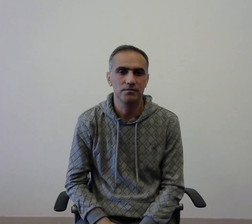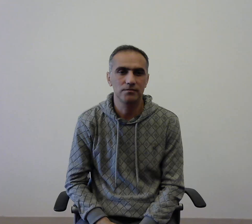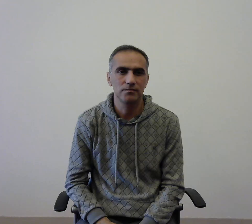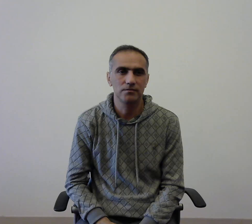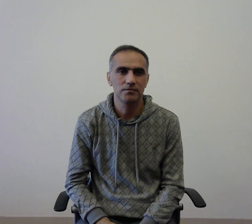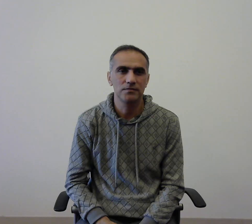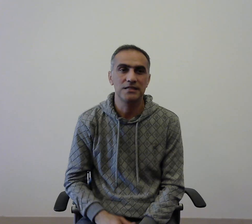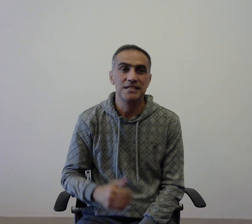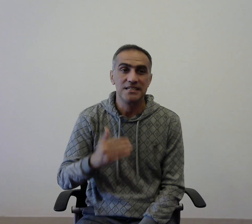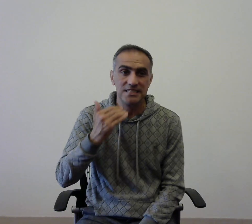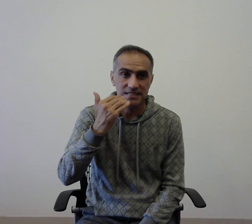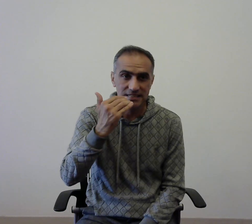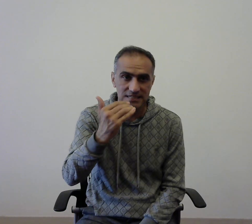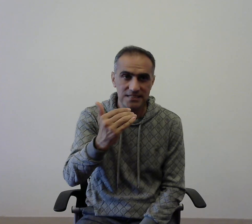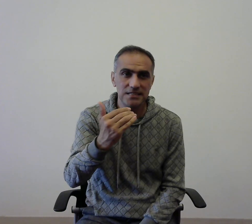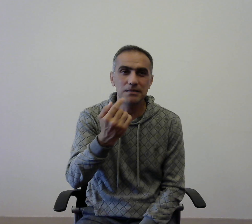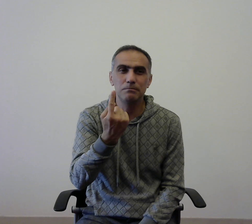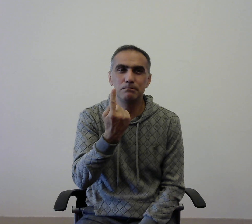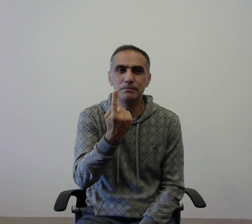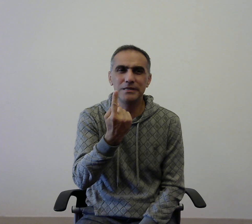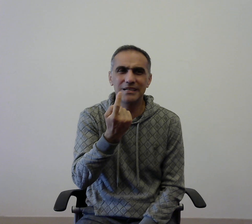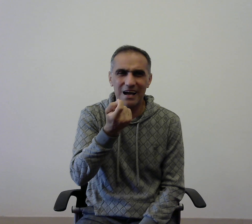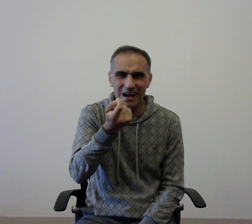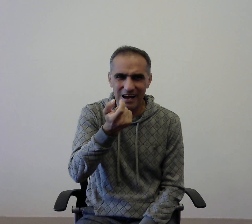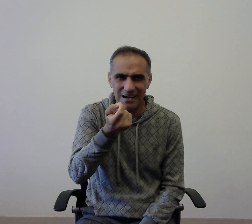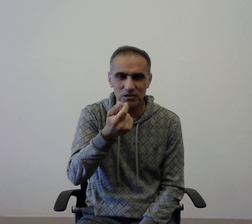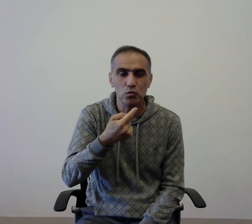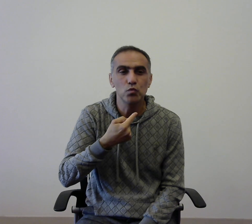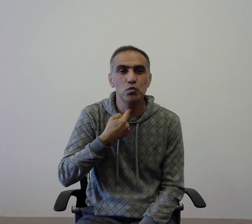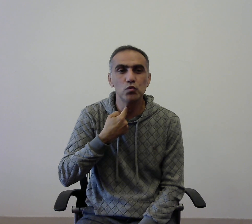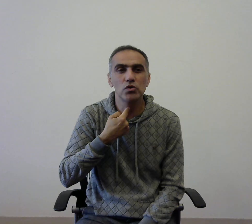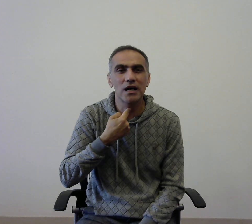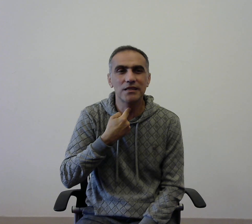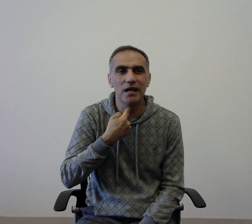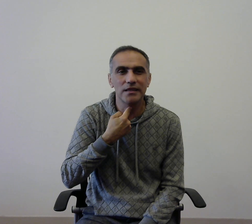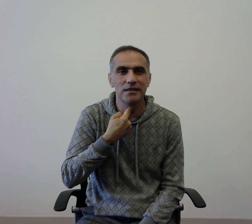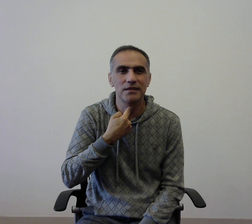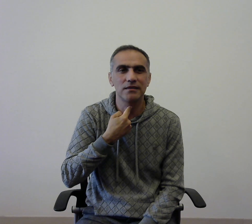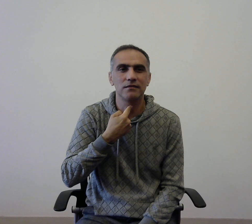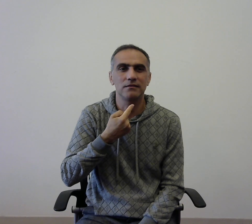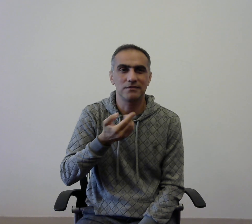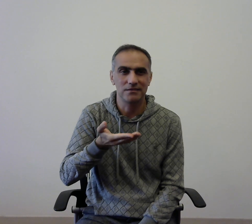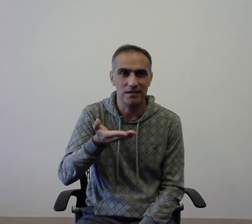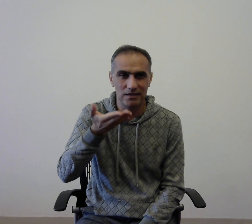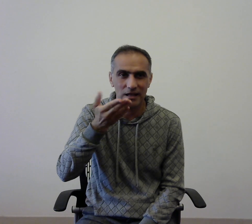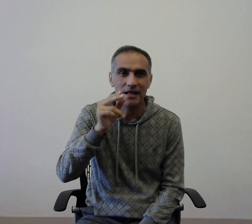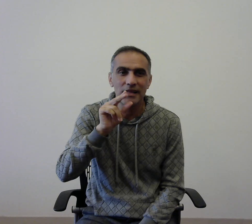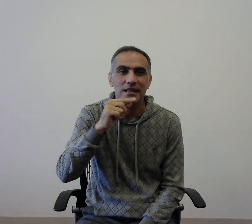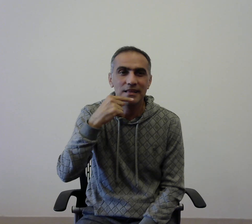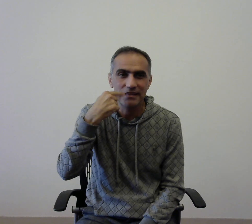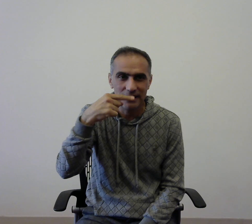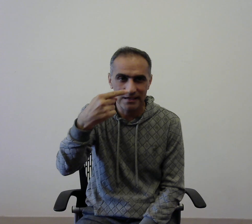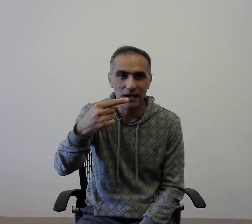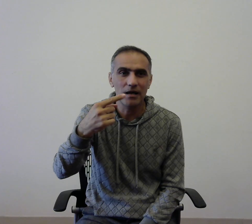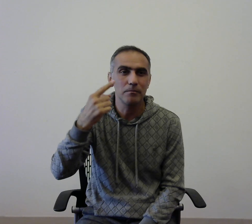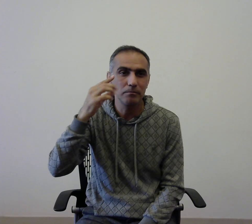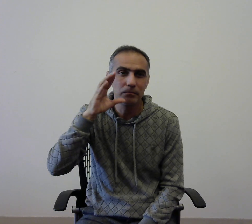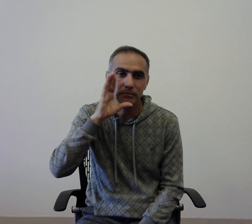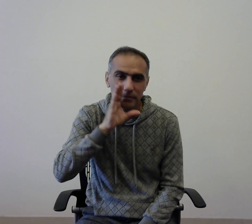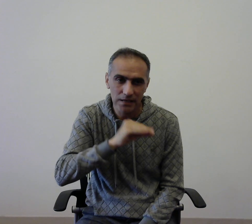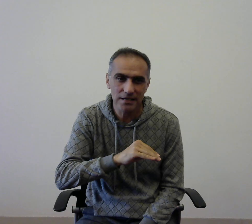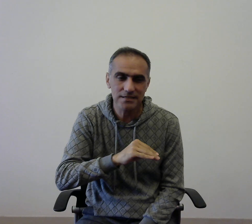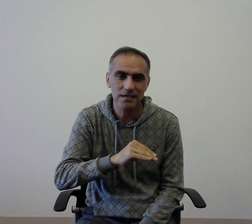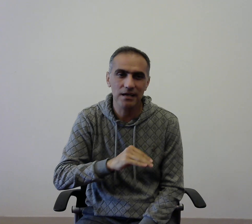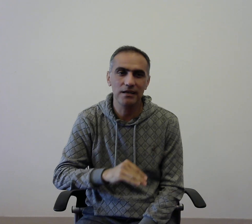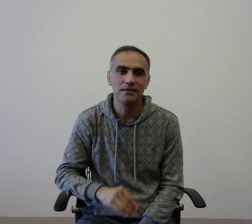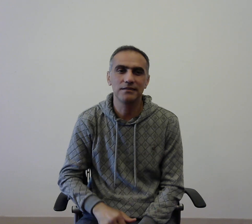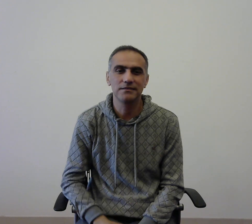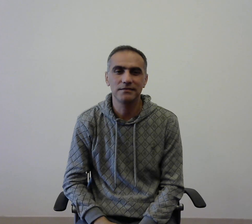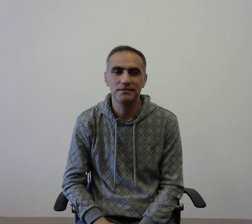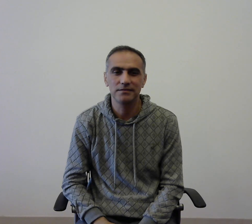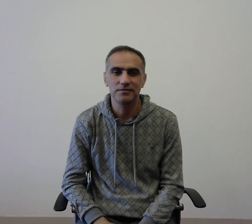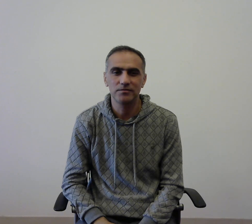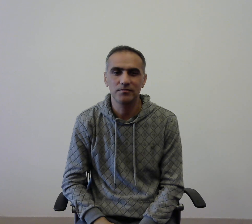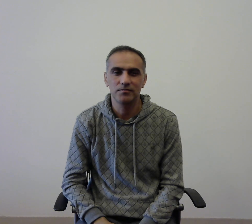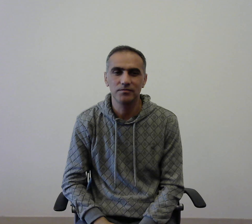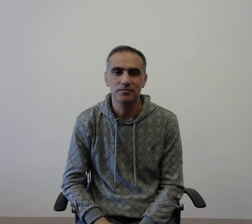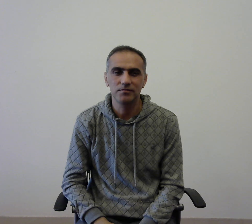Bir az ucadan deyə bilərsinizmi?